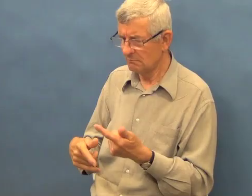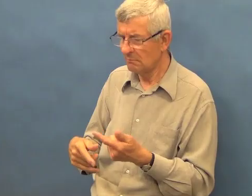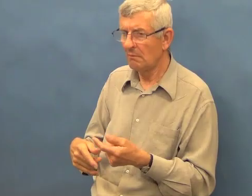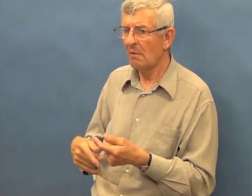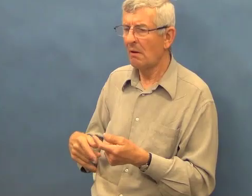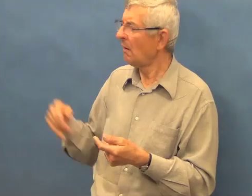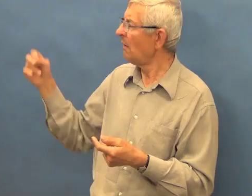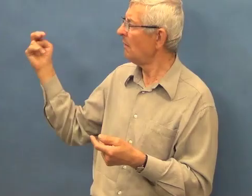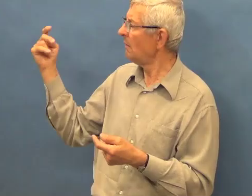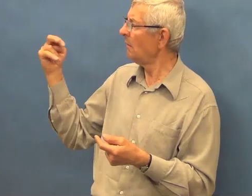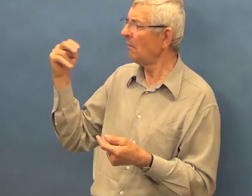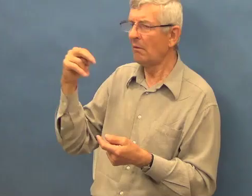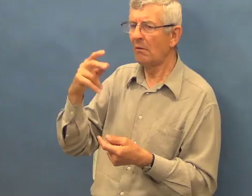Nagle nadchodzi trzech chłopców.